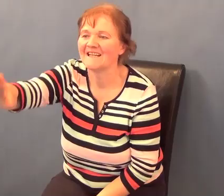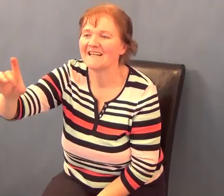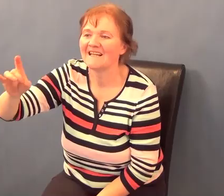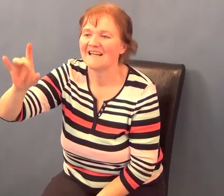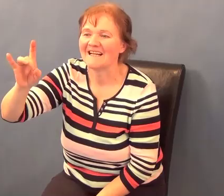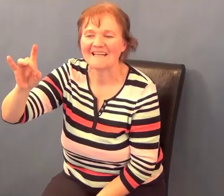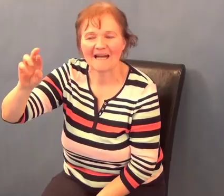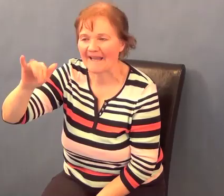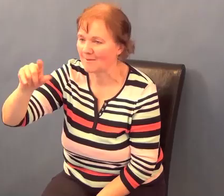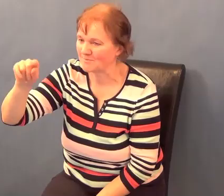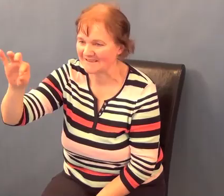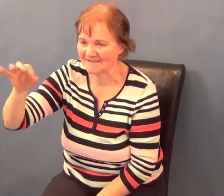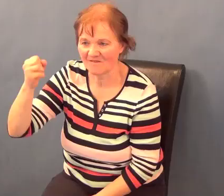Gips , no.